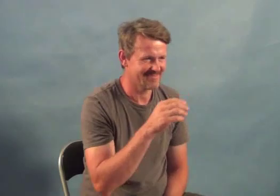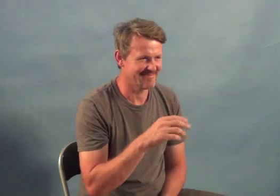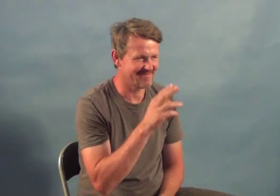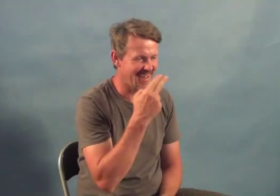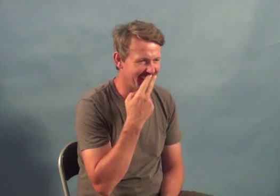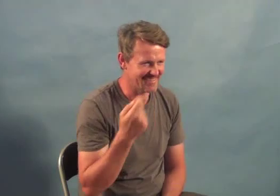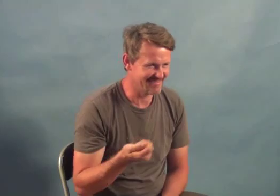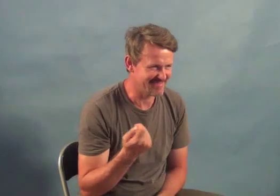Charlie Chaplin.